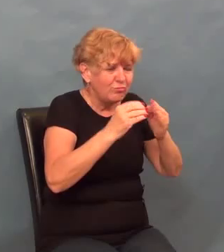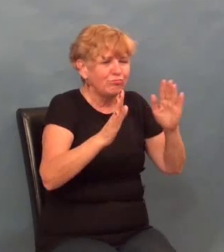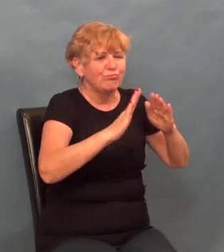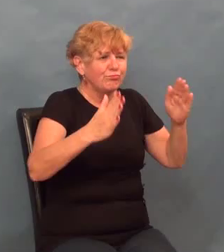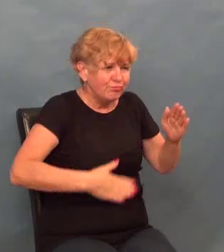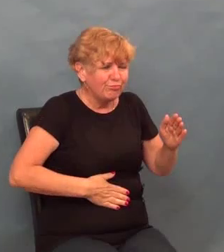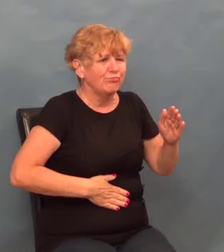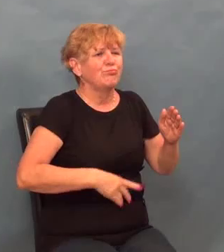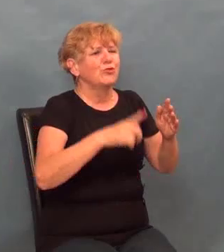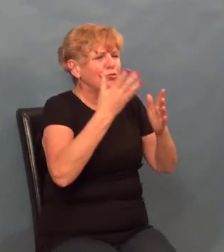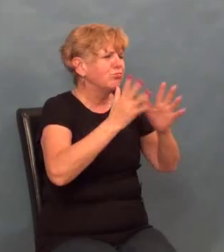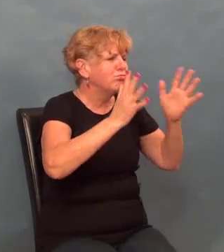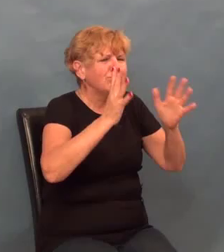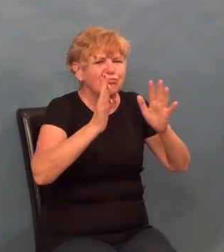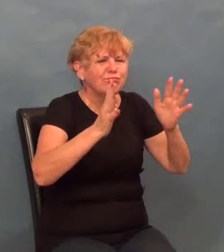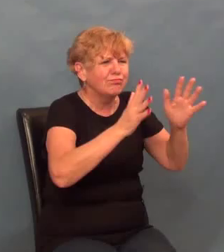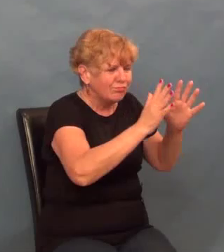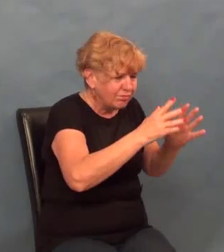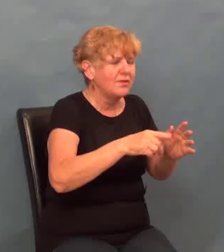Jak skończyli jeść to rozmawiali, migali.